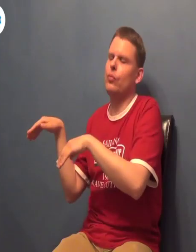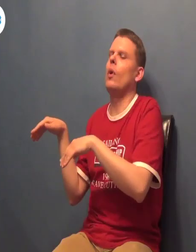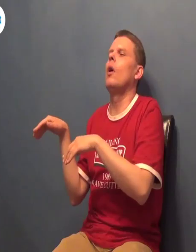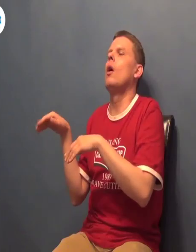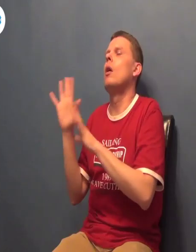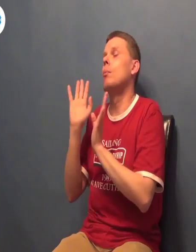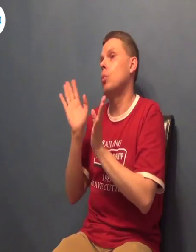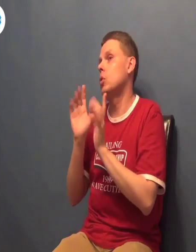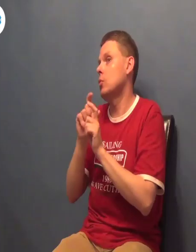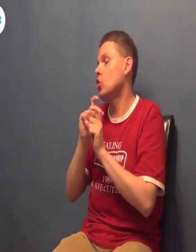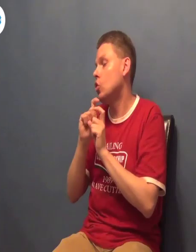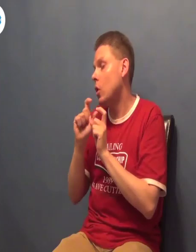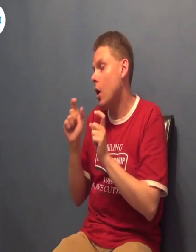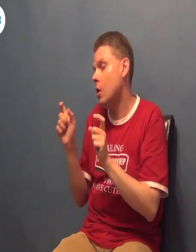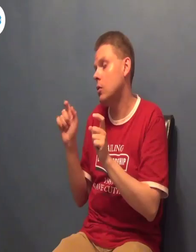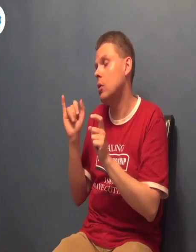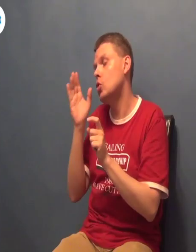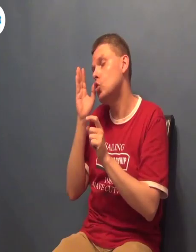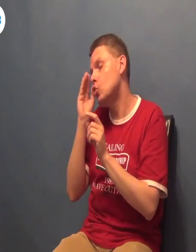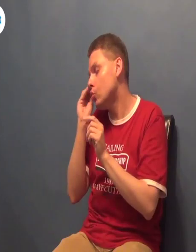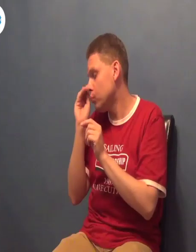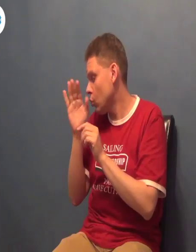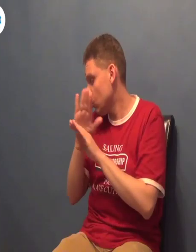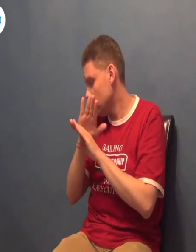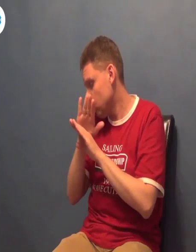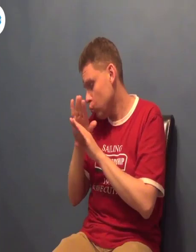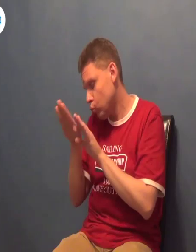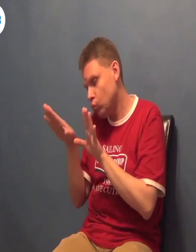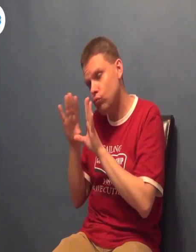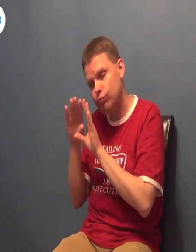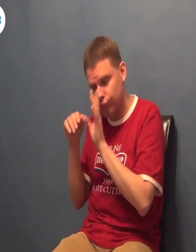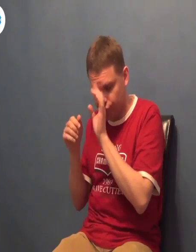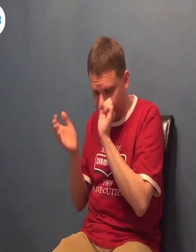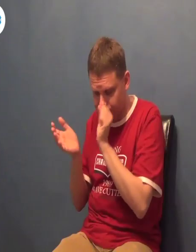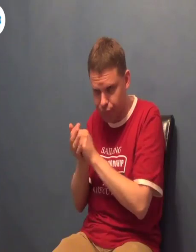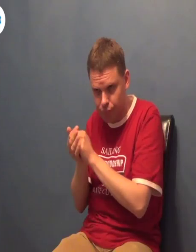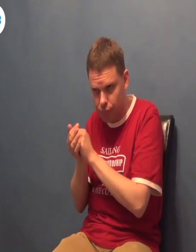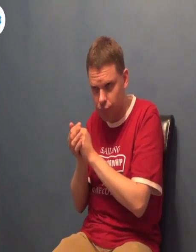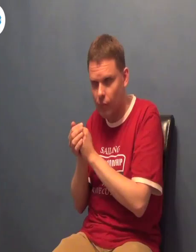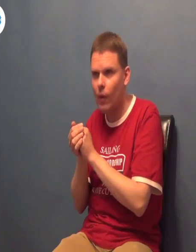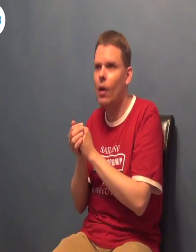Potem... oni śpią, czas mija, śpią twardo.